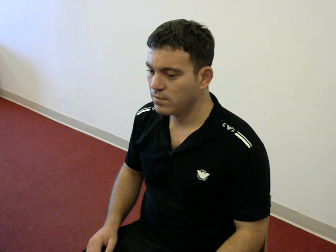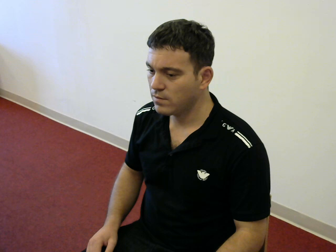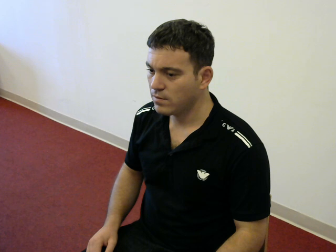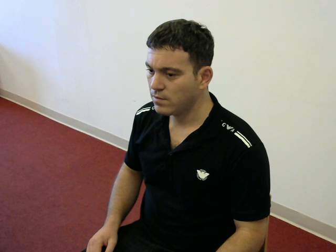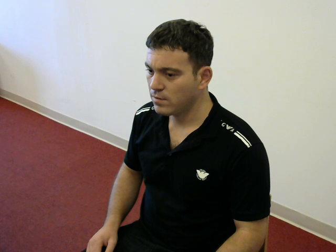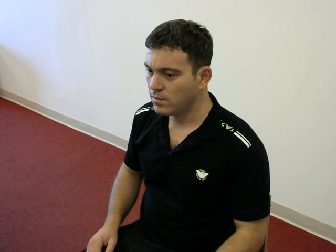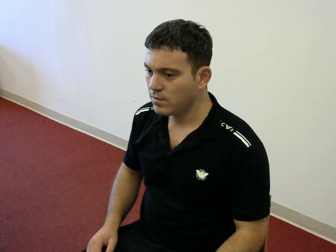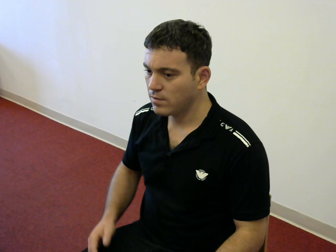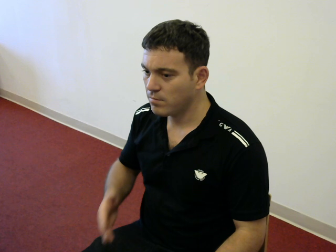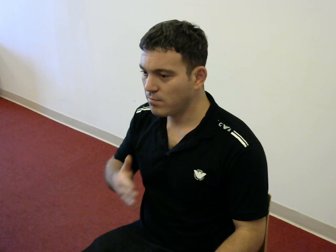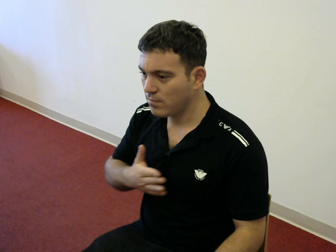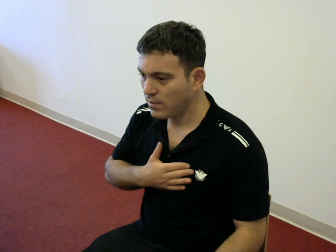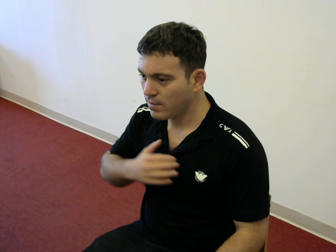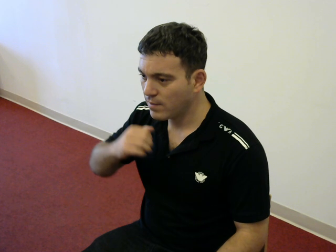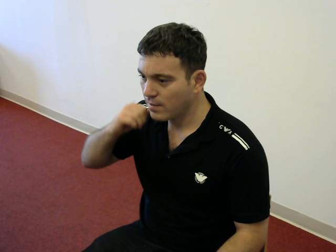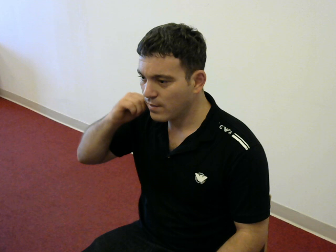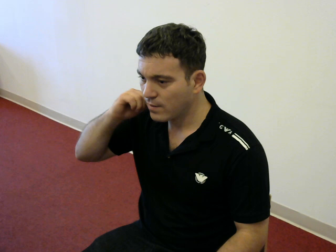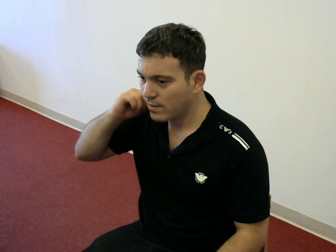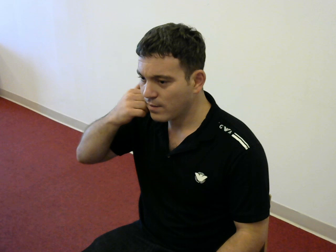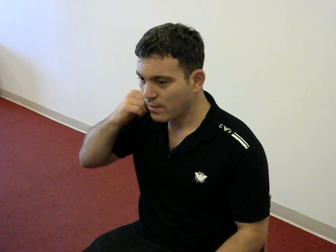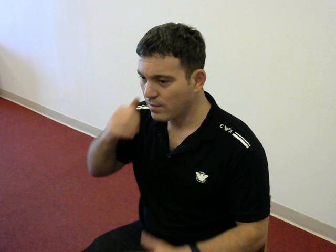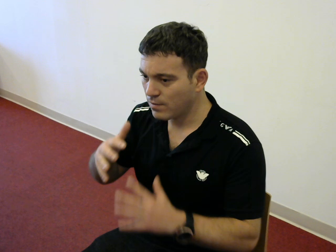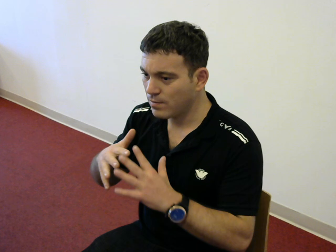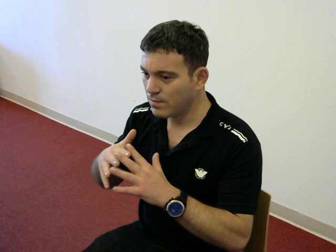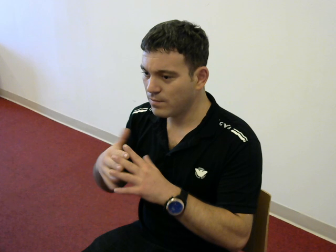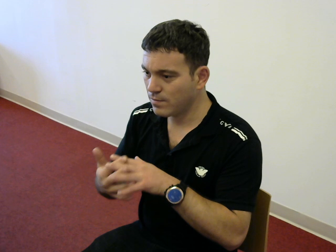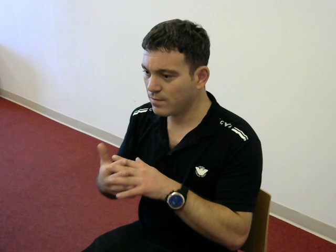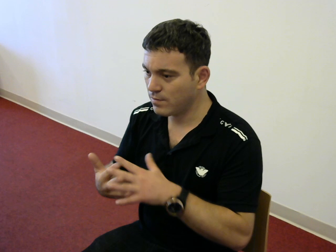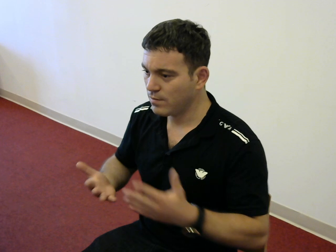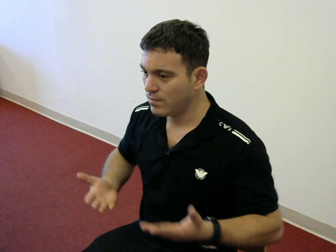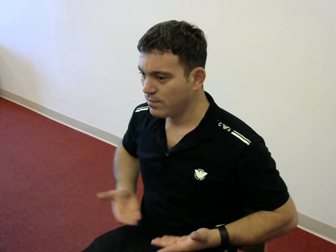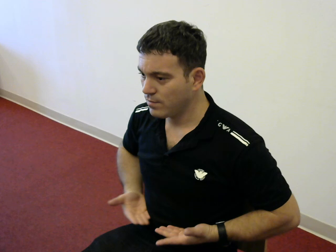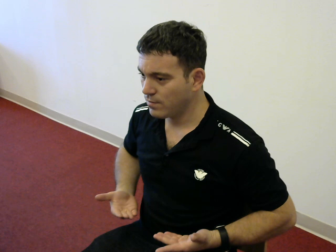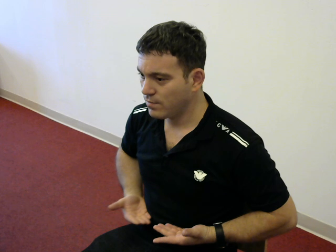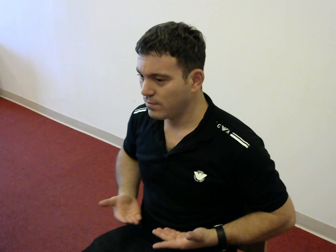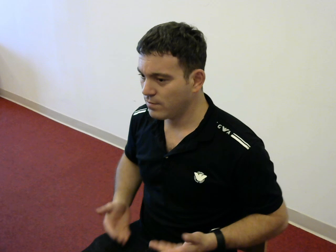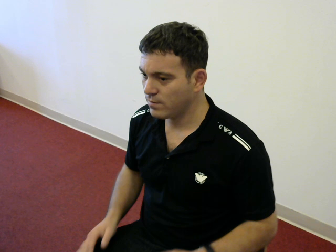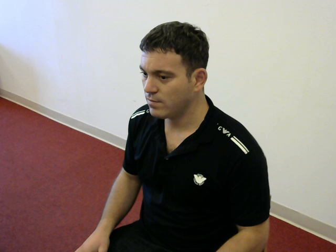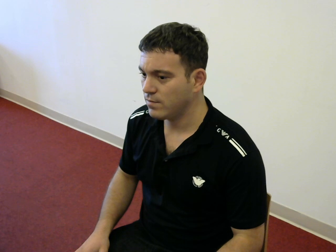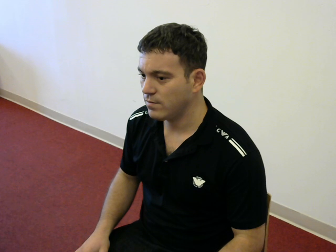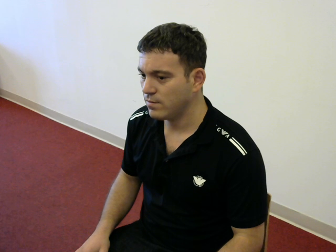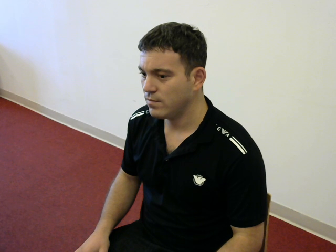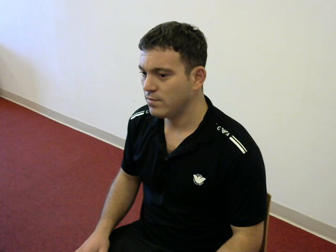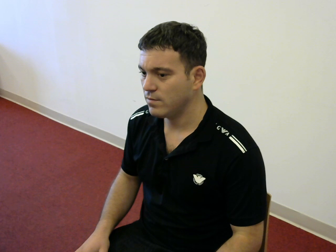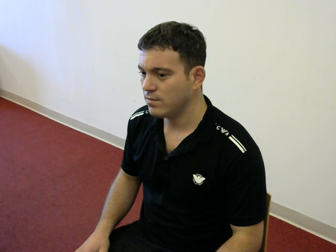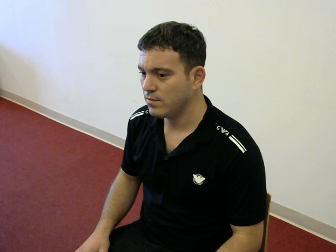Mənim nənəm kənddə yaşayır